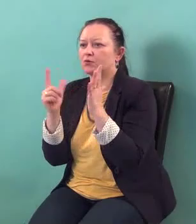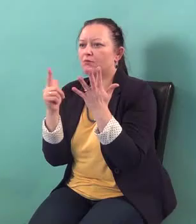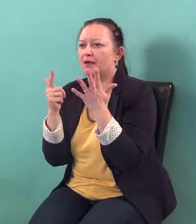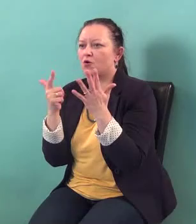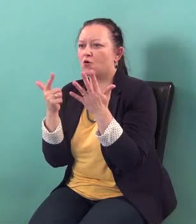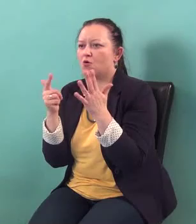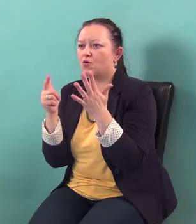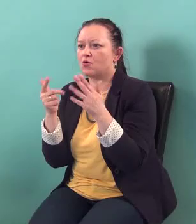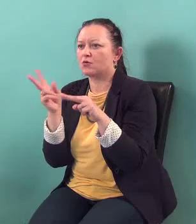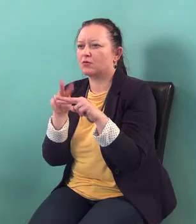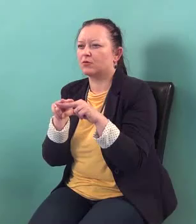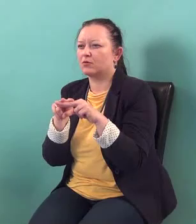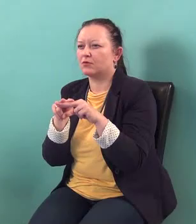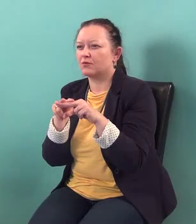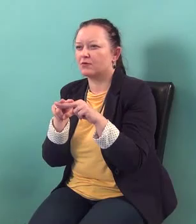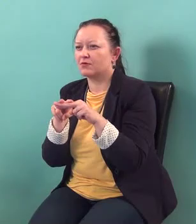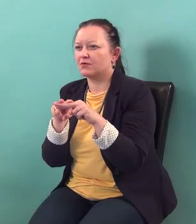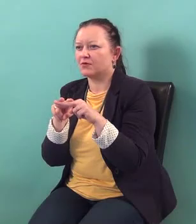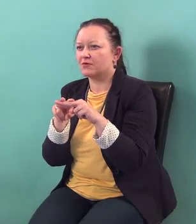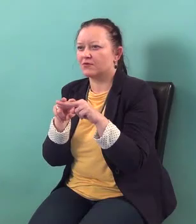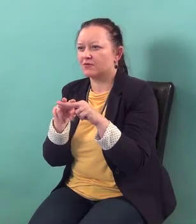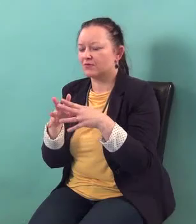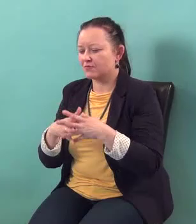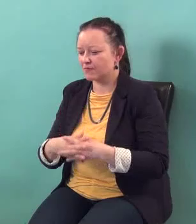Siódmego.